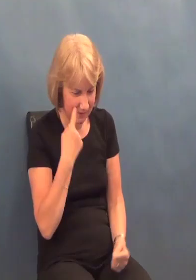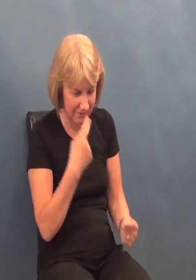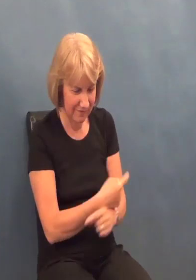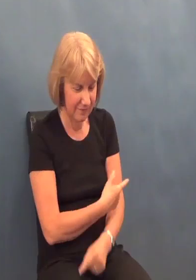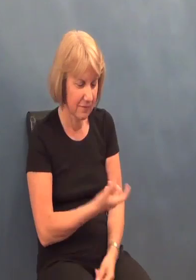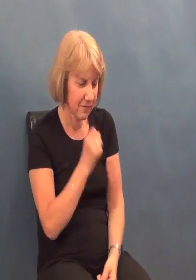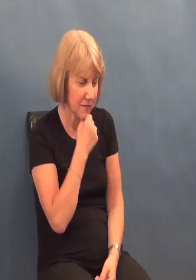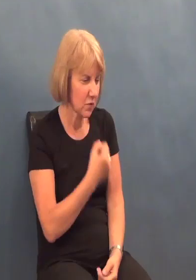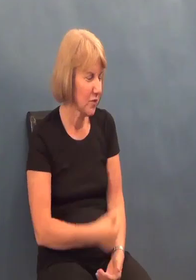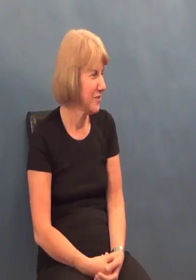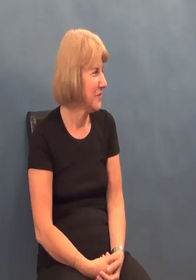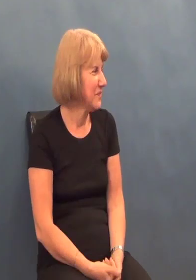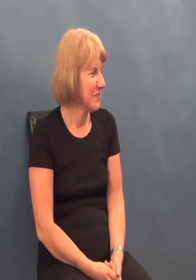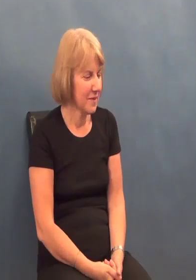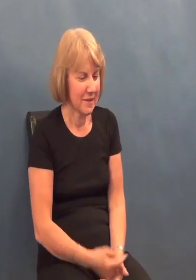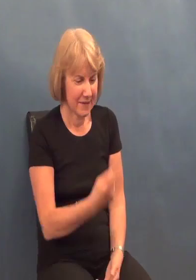Pomyliłam się, jestem stara, trudno.